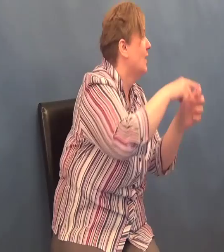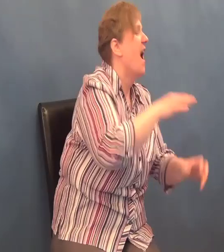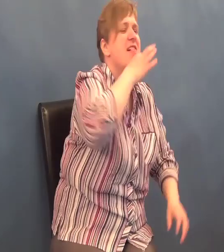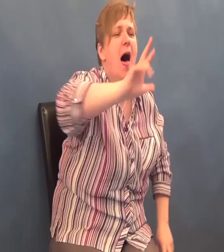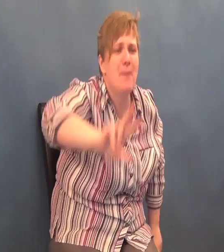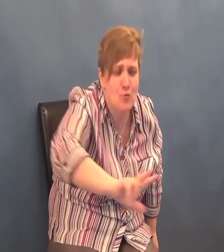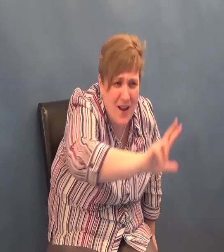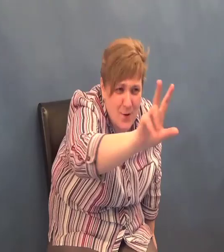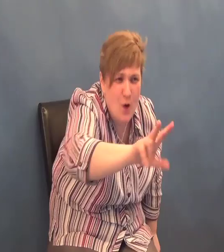Lepiej trzy godziny.